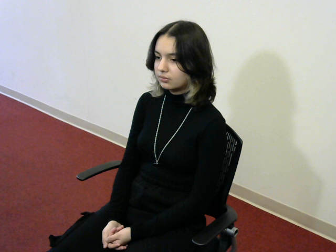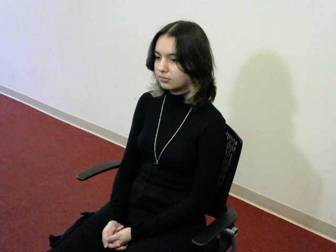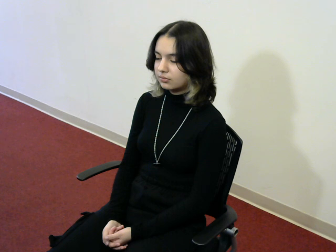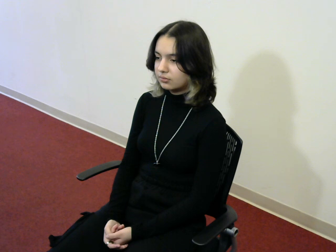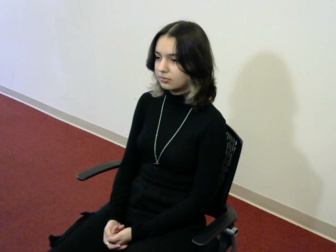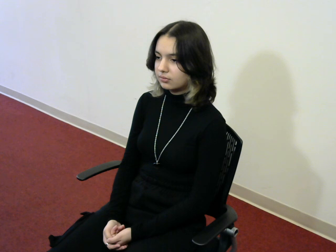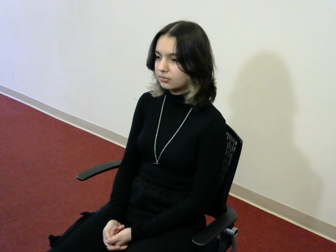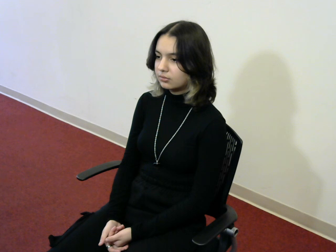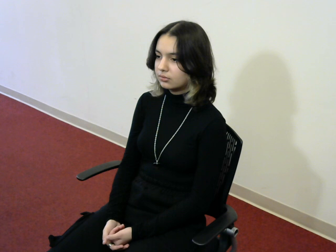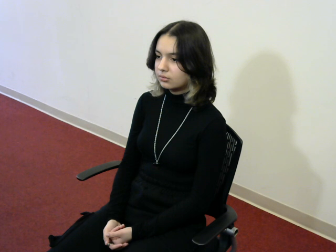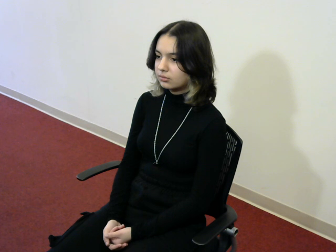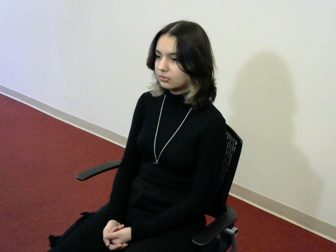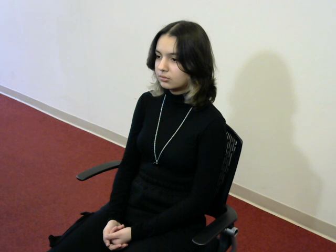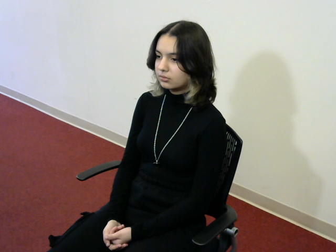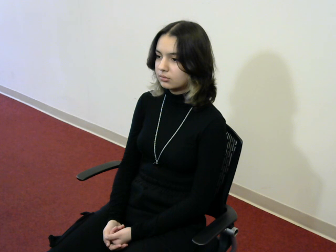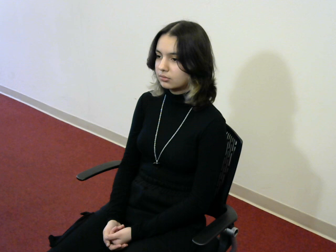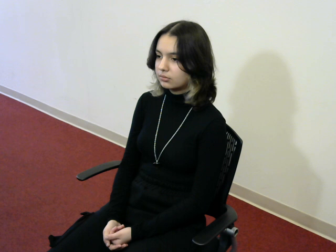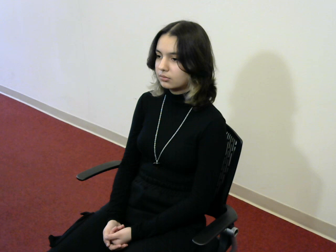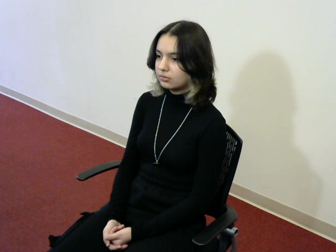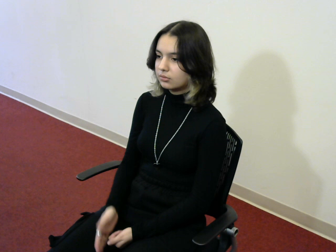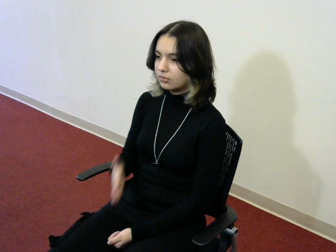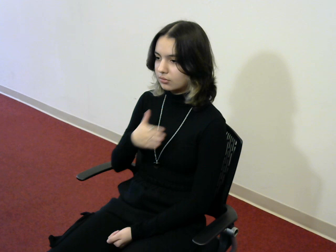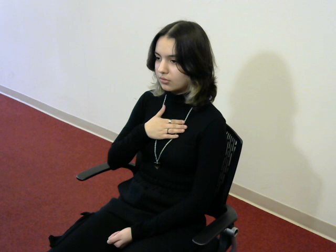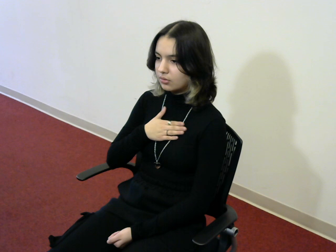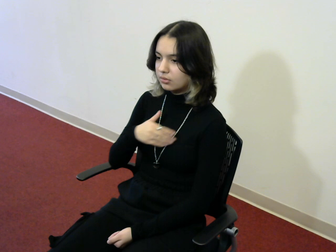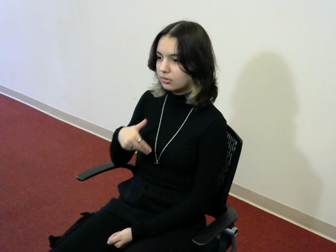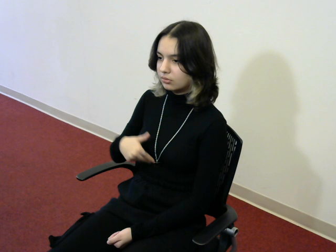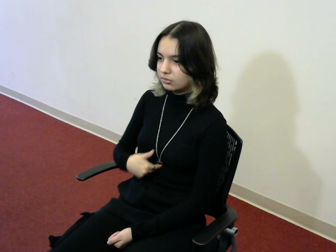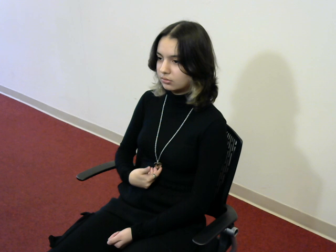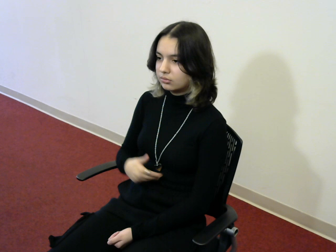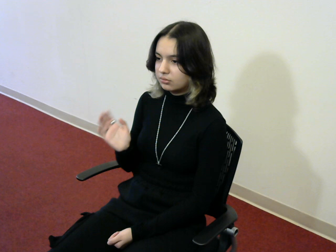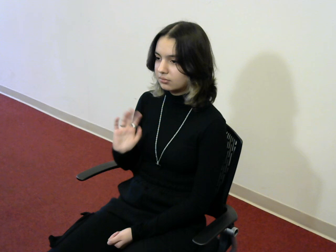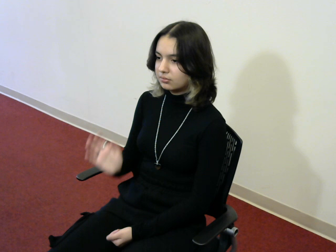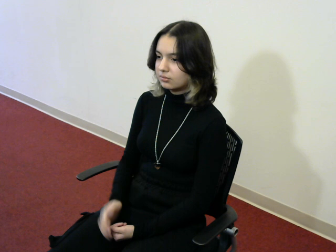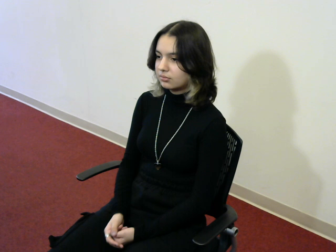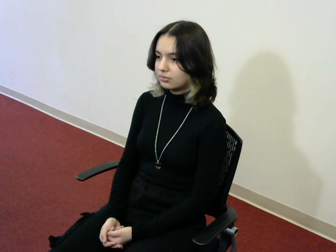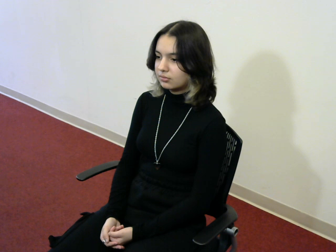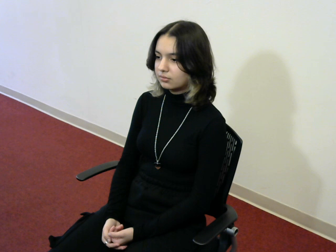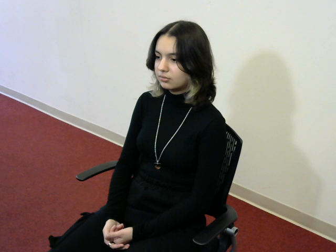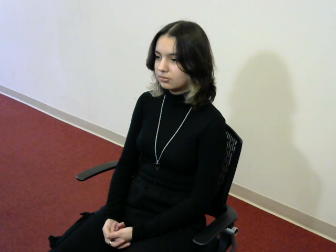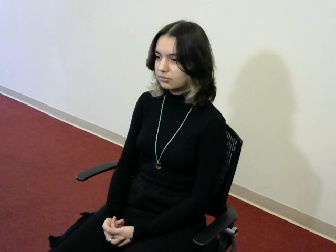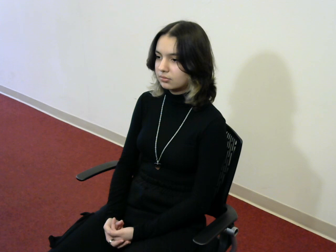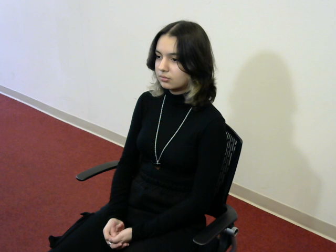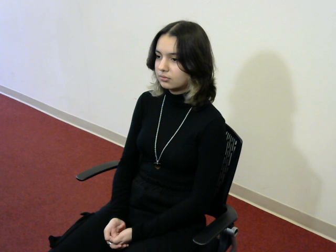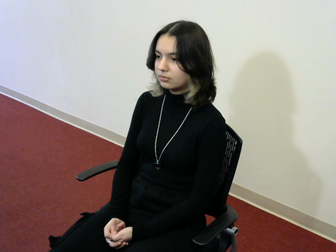Mən ac deyiləm